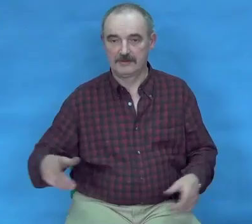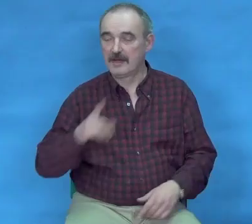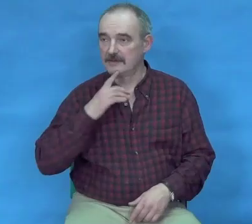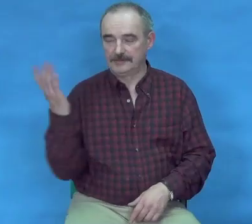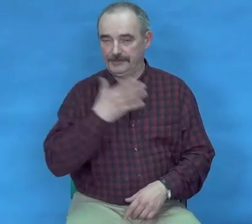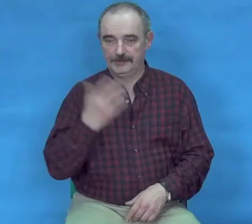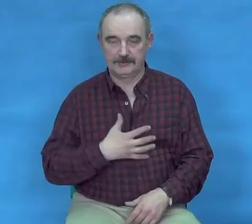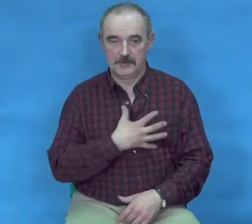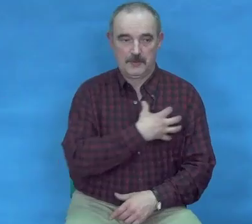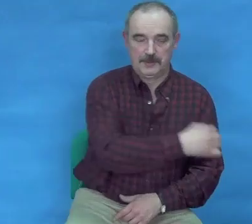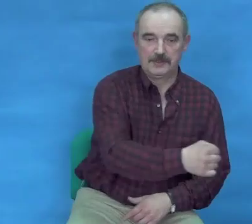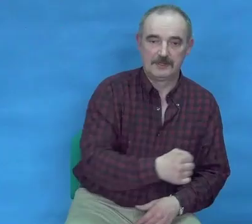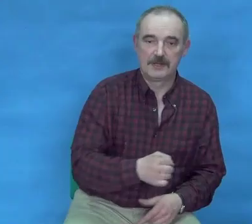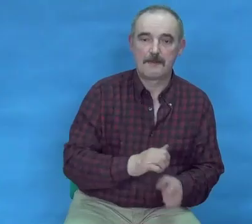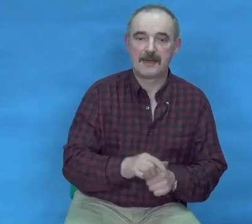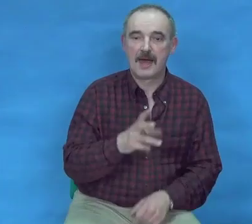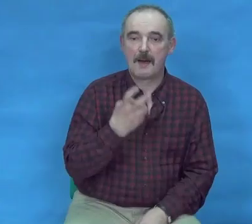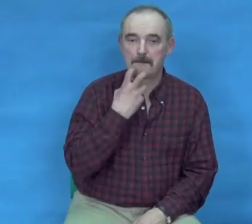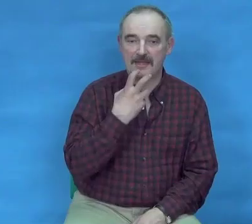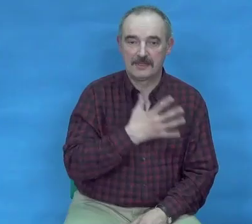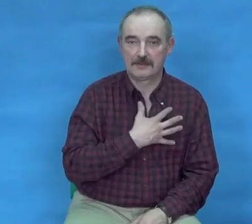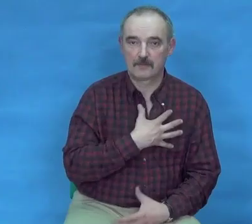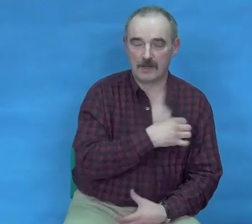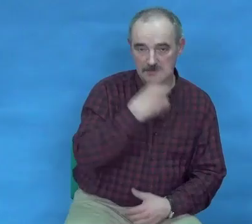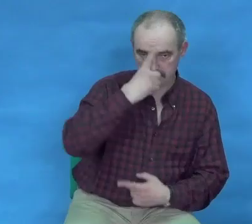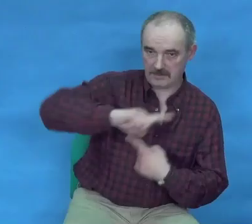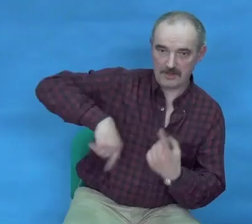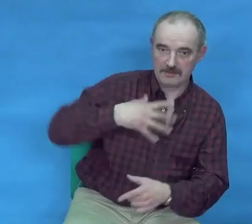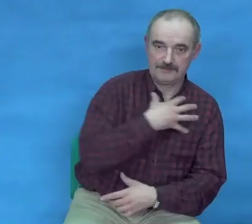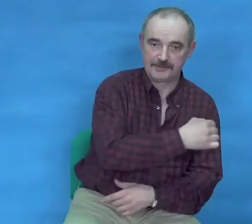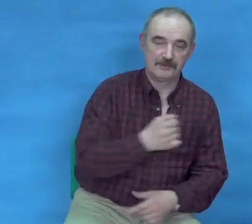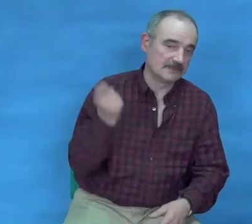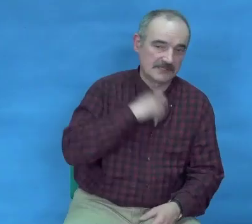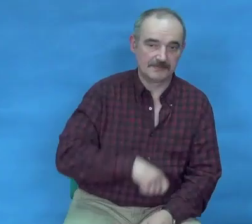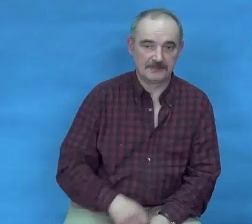Przejeżdżający blisko pociąg mógłby człowieka wciągnąć na tory i zabić.